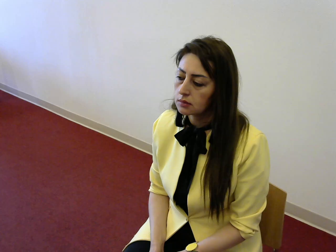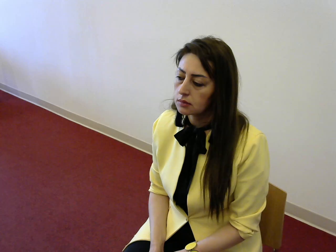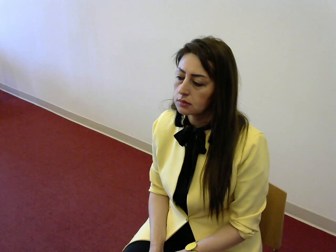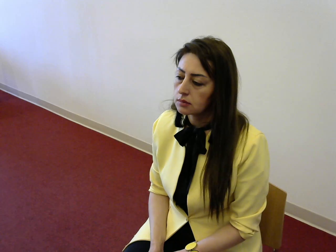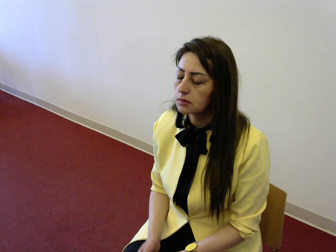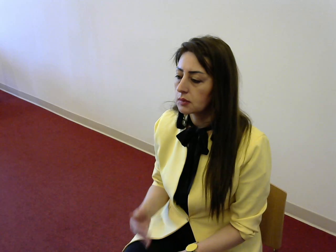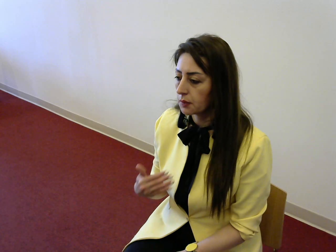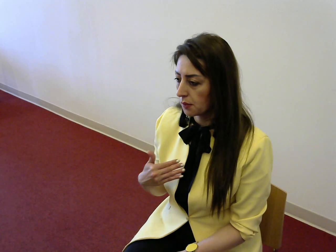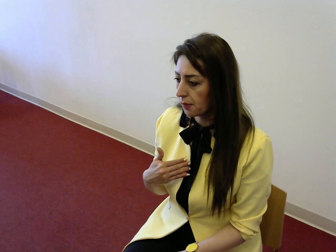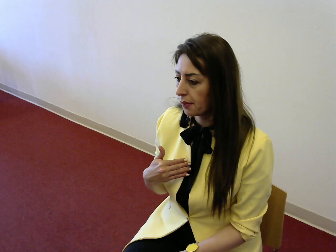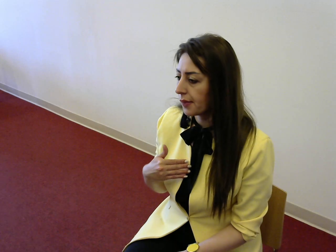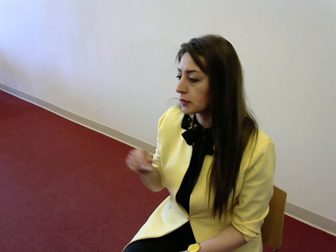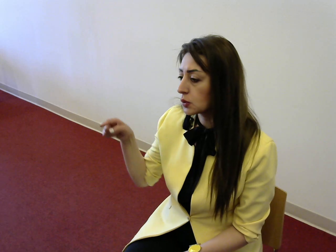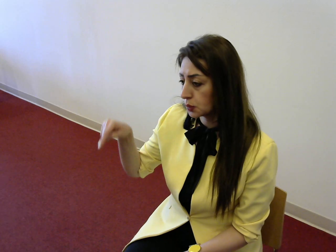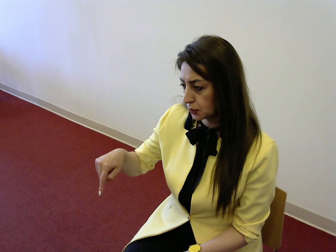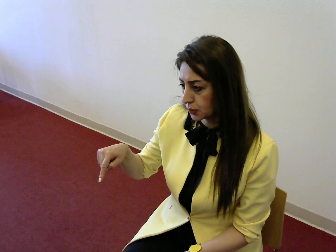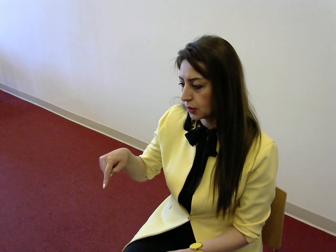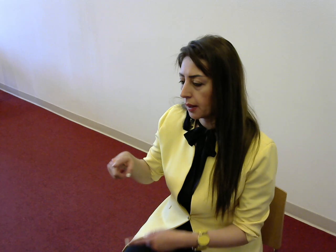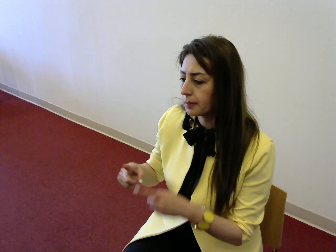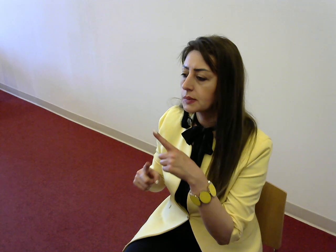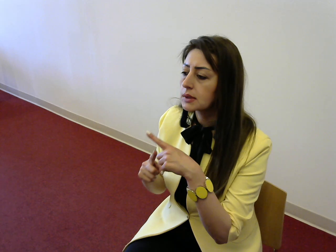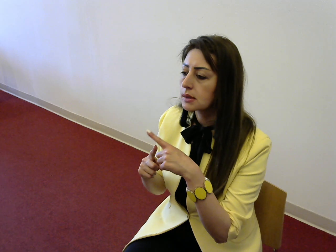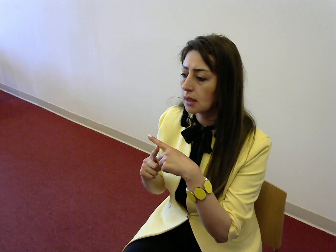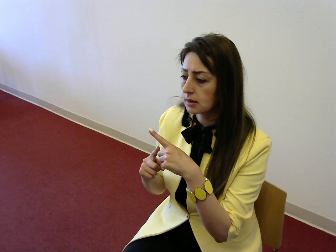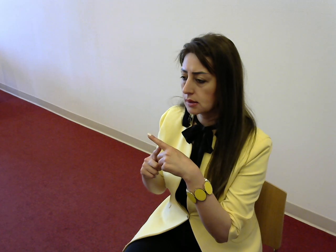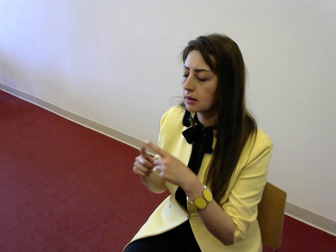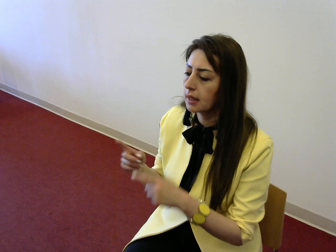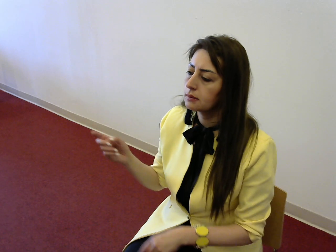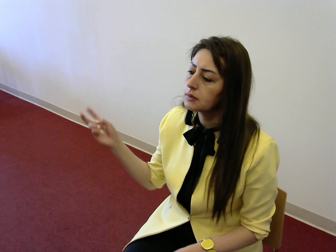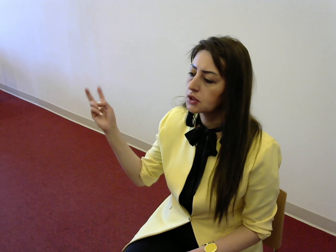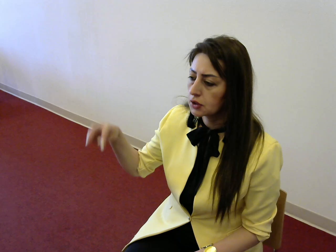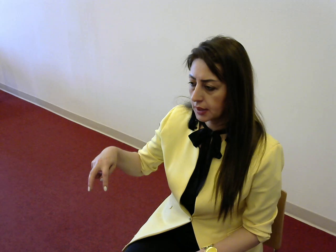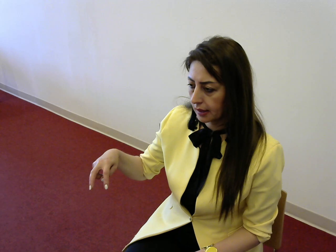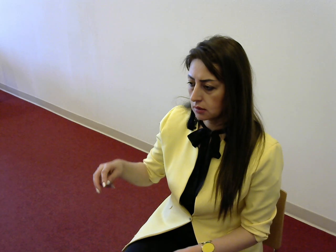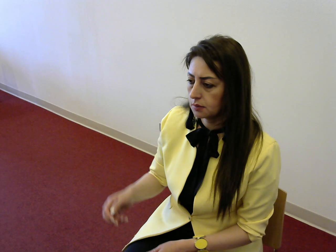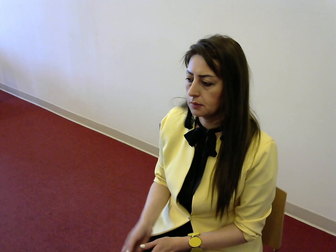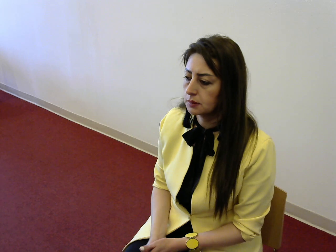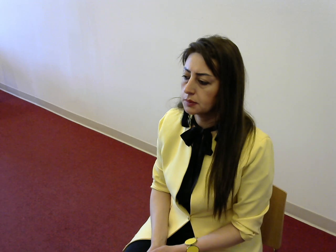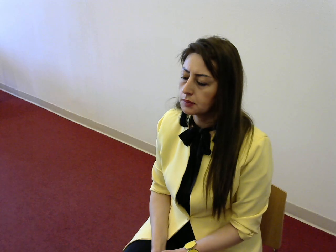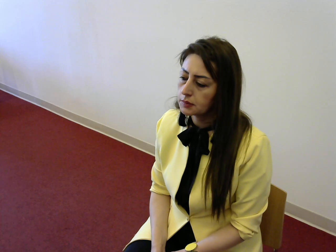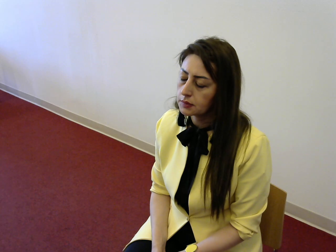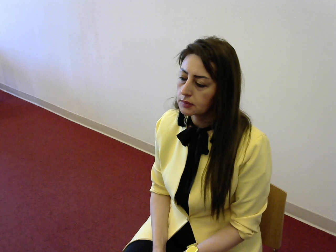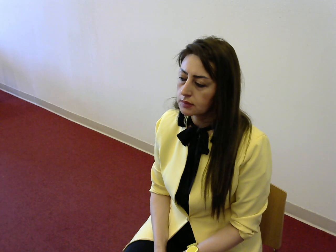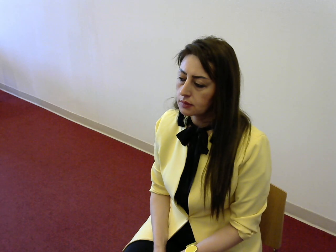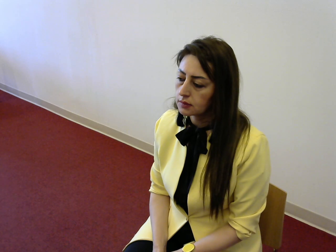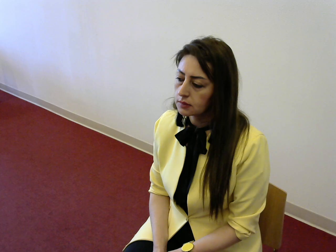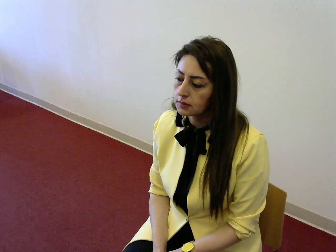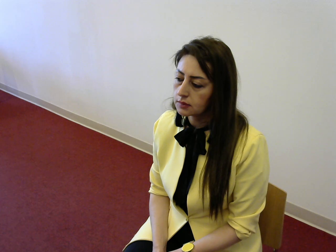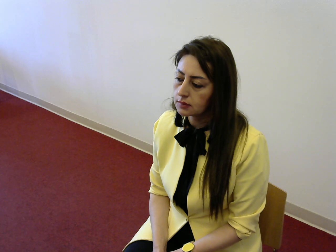Mən bura taksidə gəldim